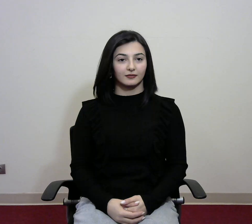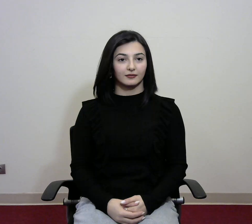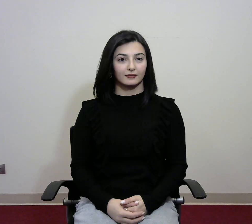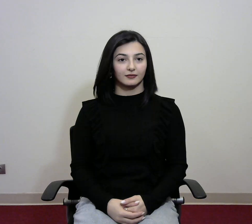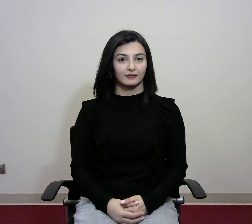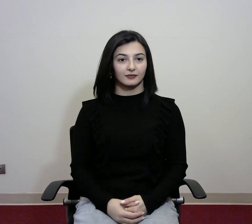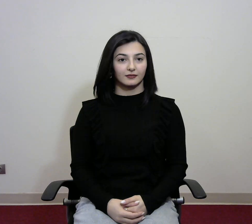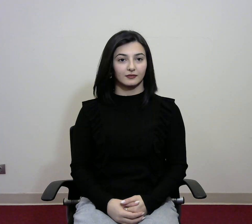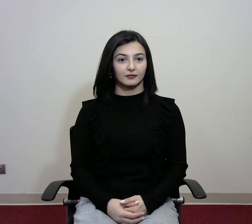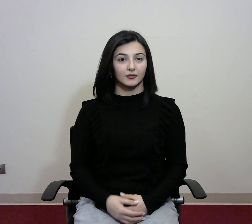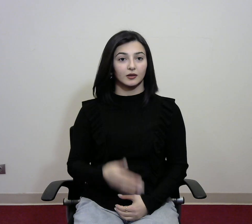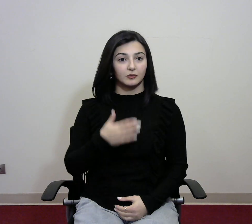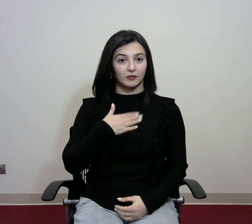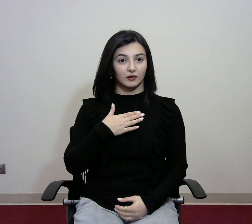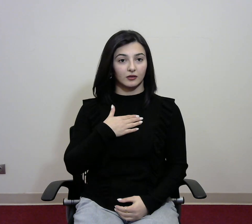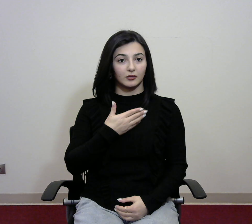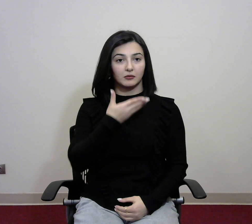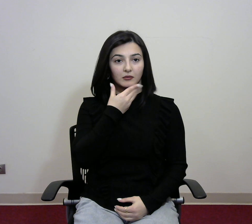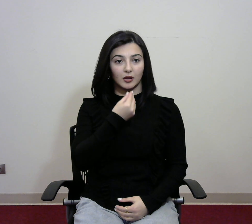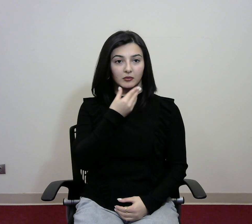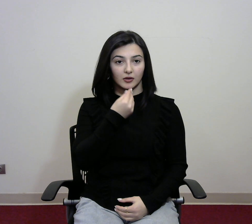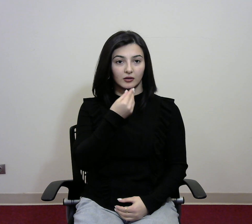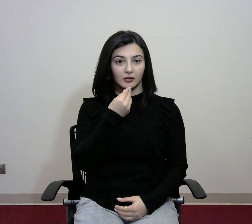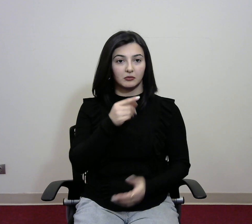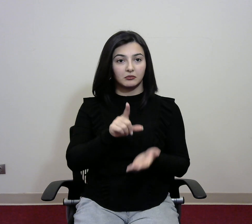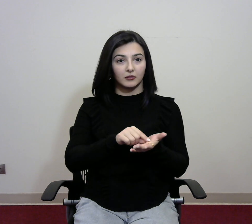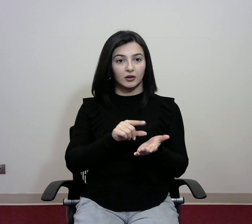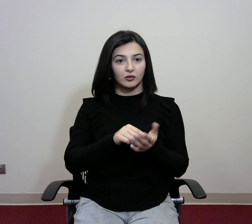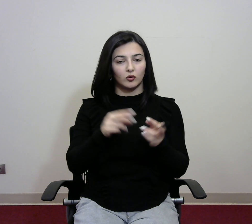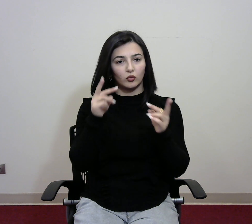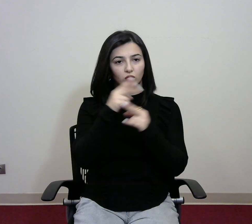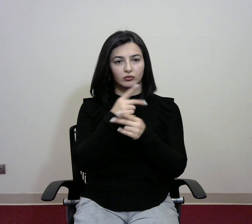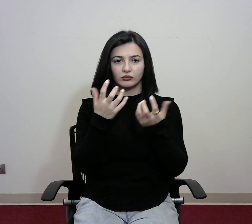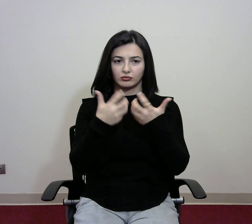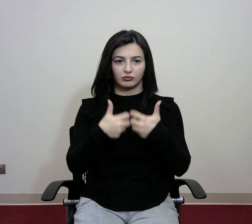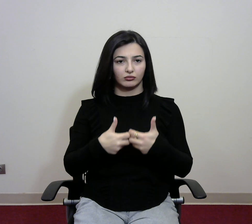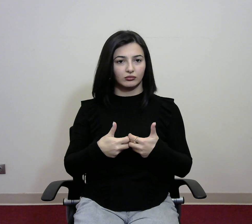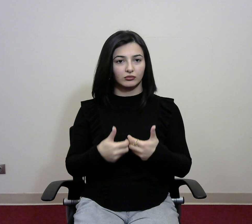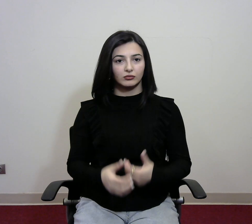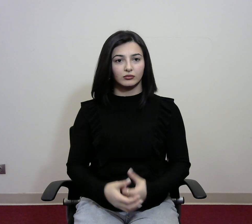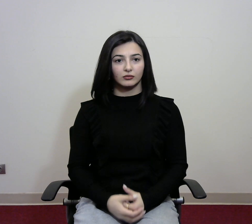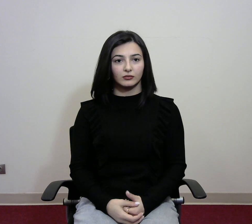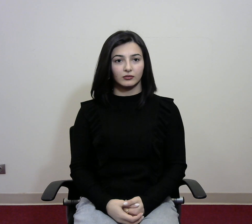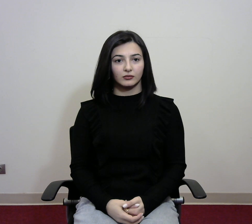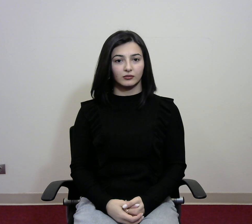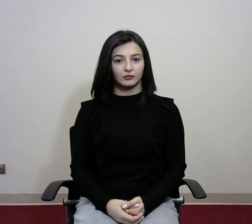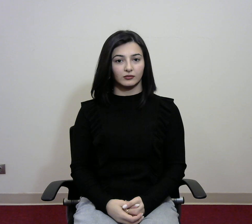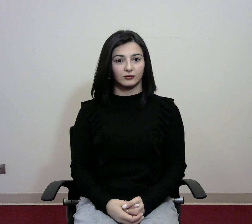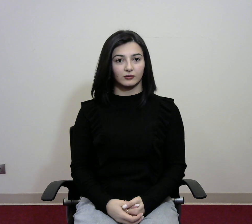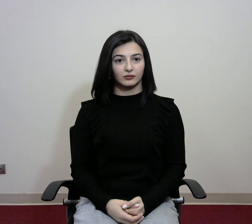Mənim babamın pensiyasını səhv hesablayıblar